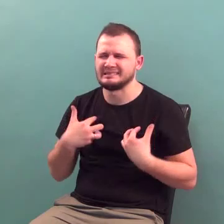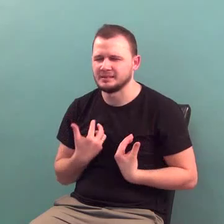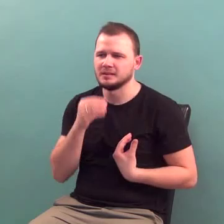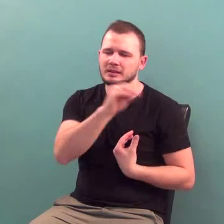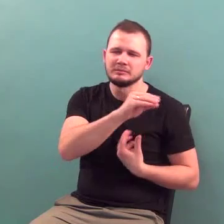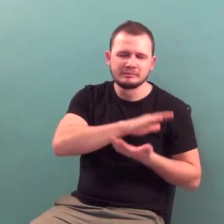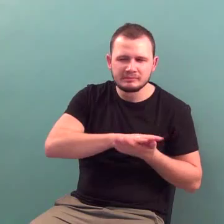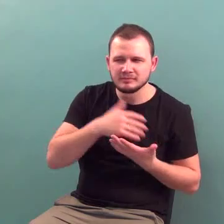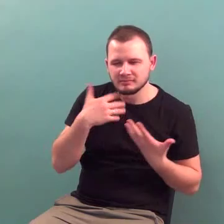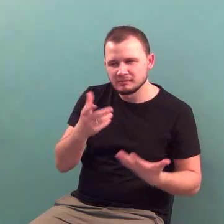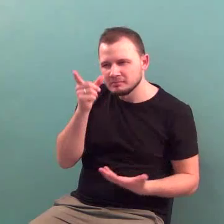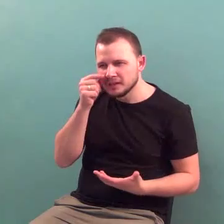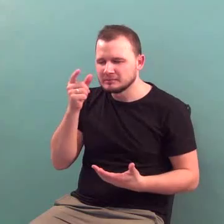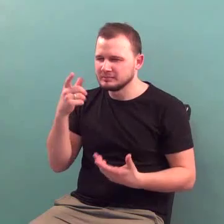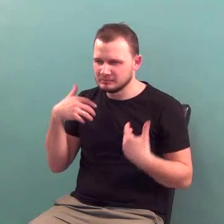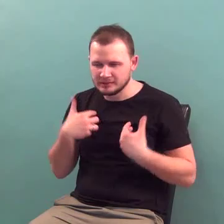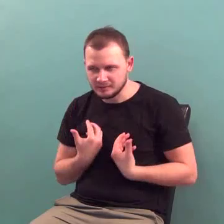Przeprasza innych, mówi, że chce spać, bo jest zmęczony.